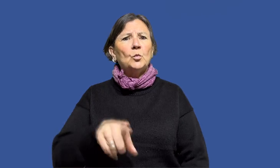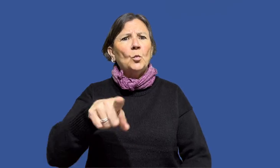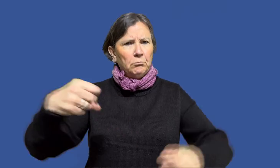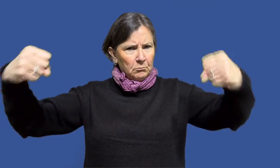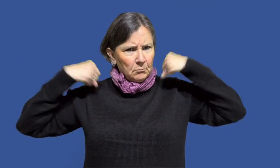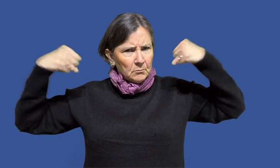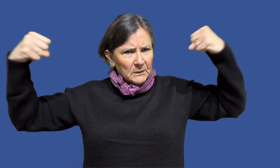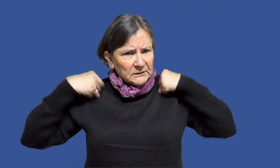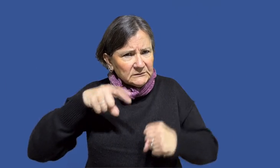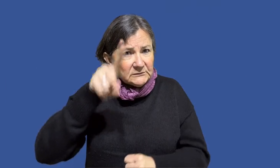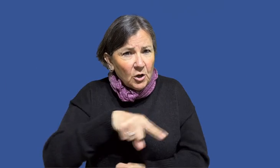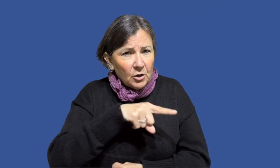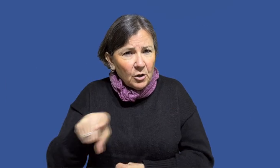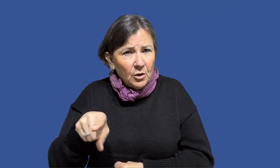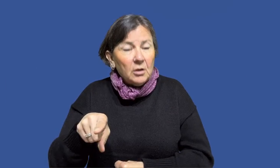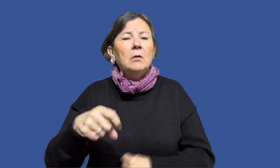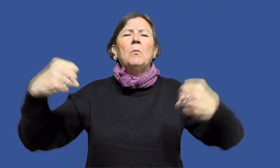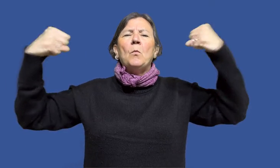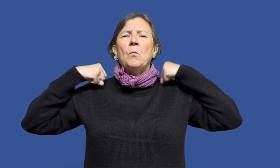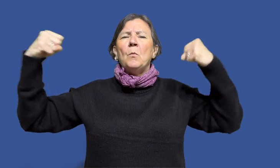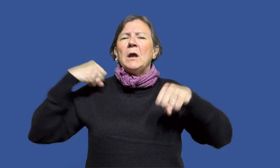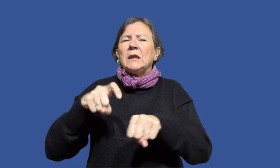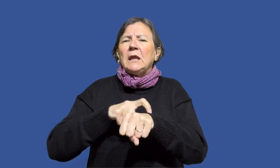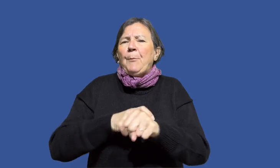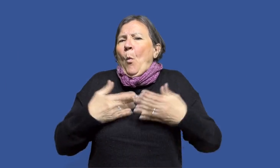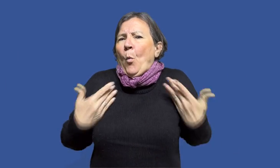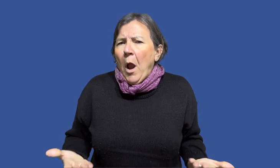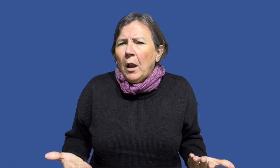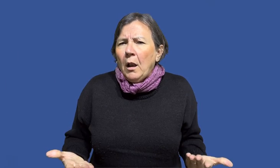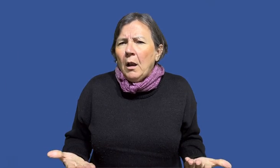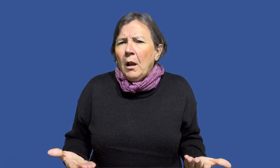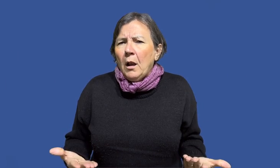Fas exercici? Quin tipus d'exercici?